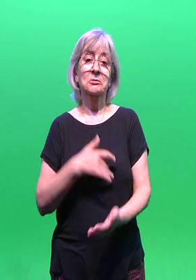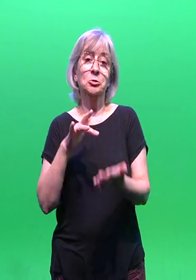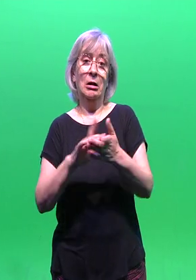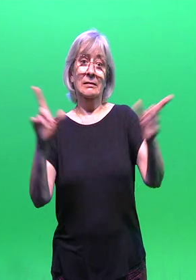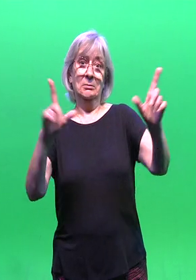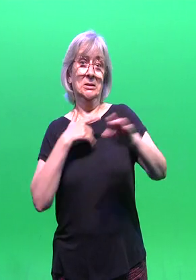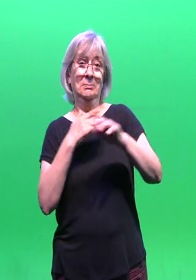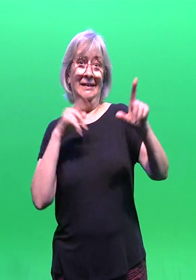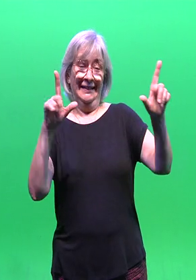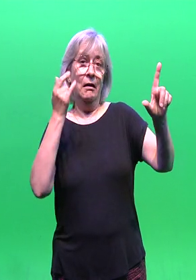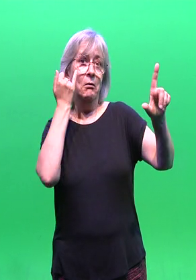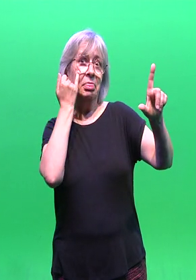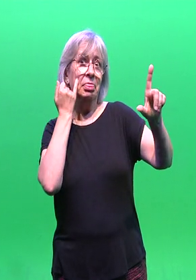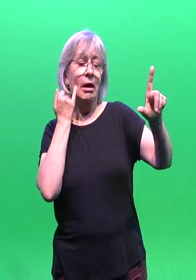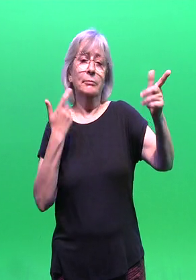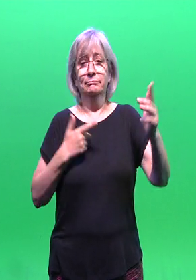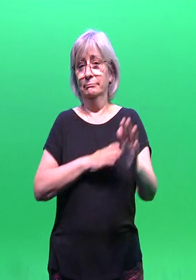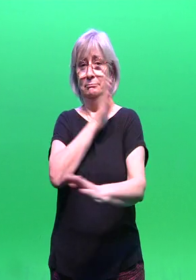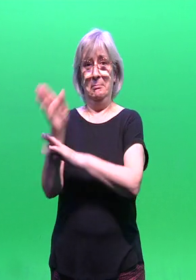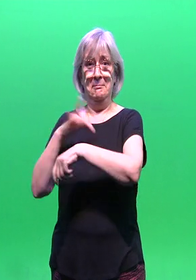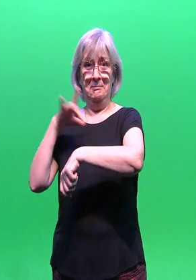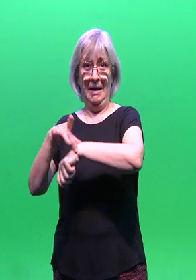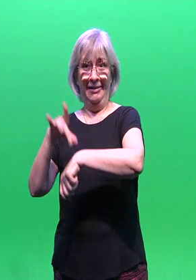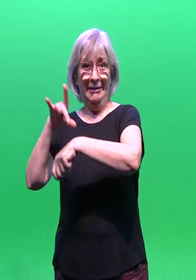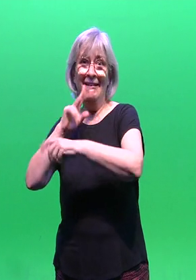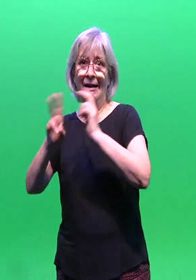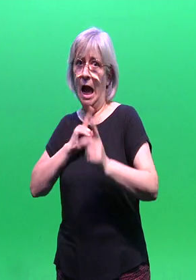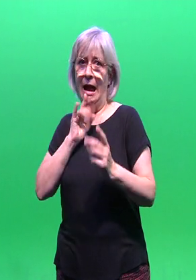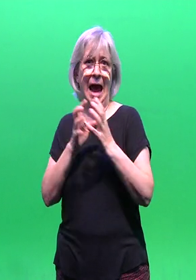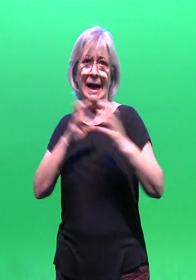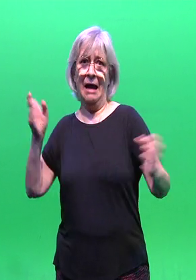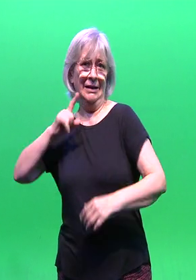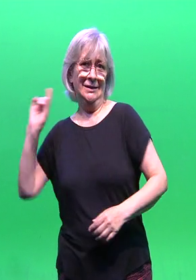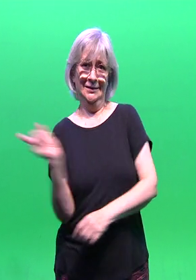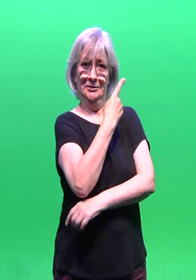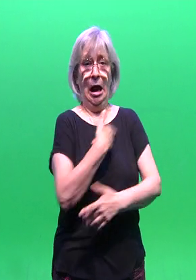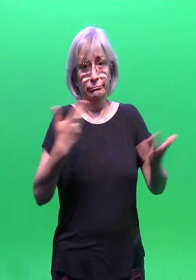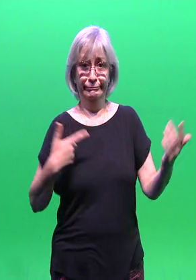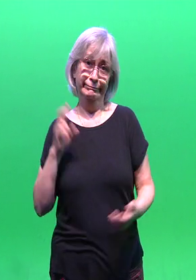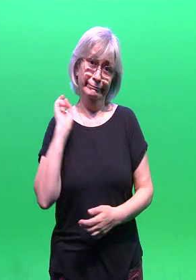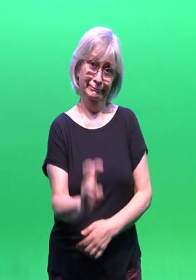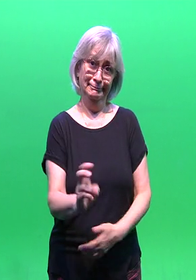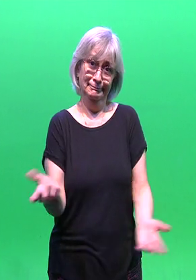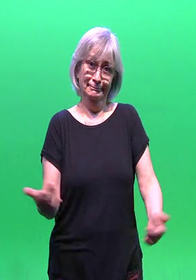Quan veig la televisió em ploren els ulls, vaig anar al metge i em va dir que era greu i que anés a urgències, per això he vingut.